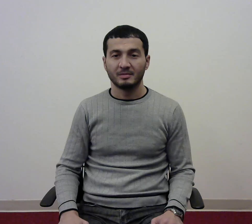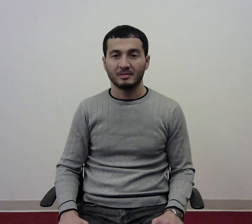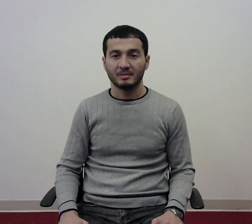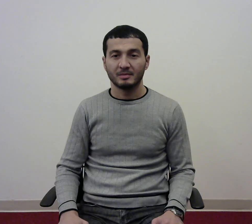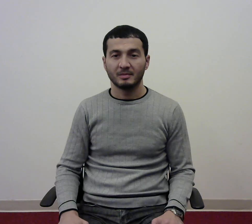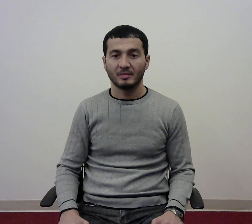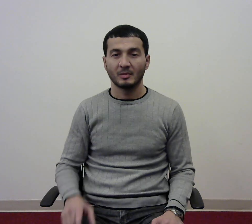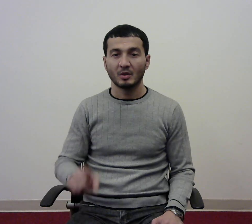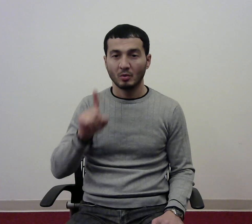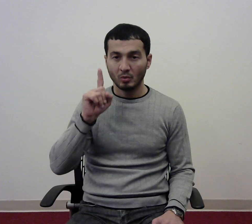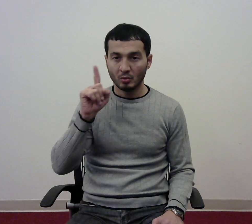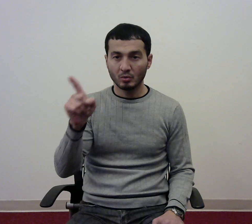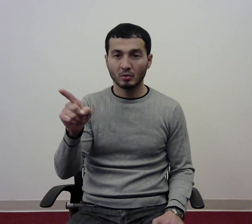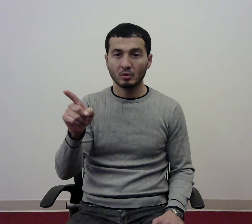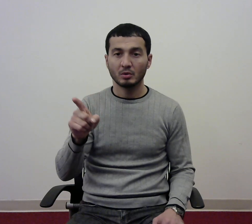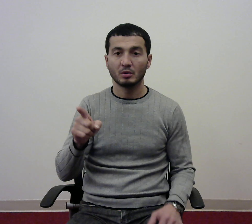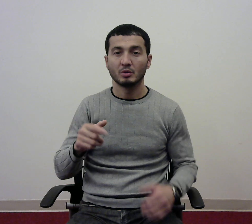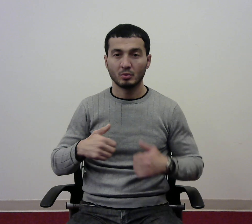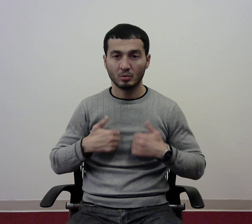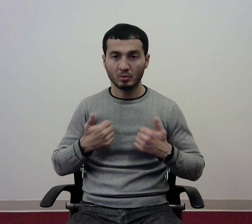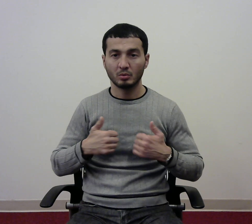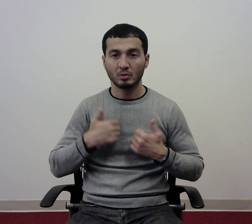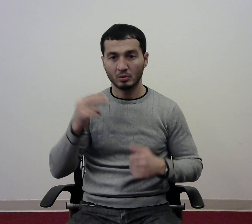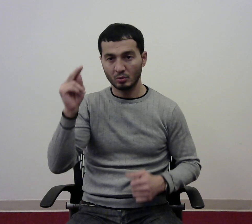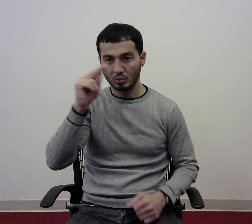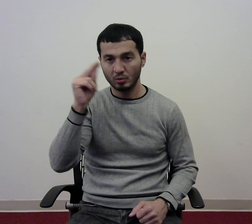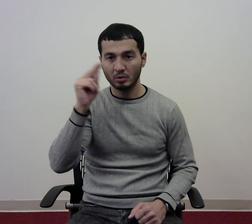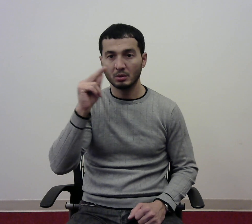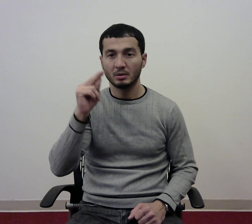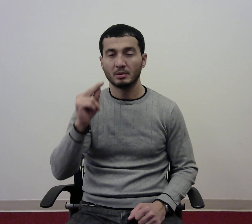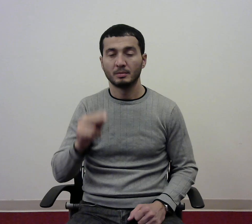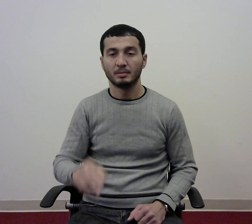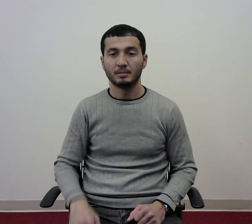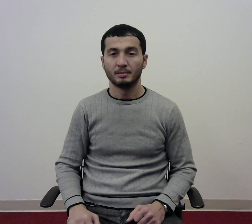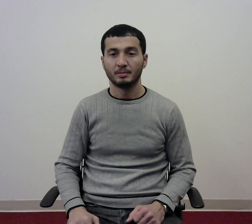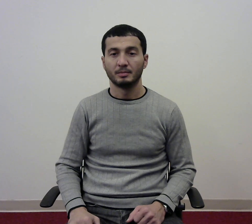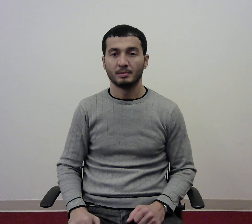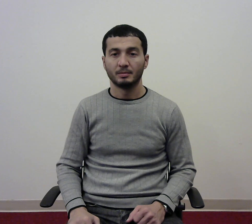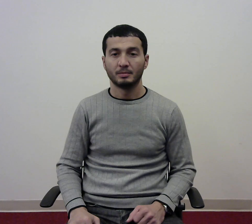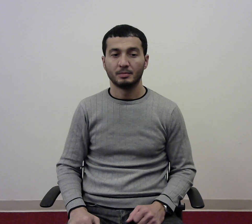O çalışqan şagirddir